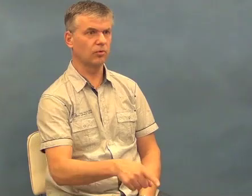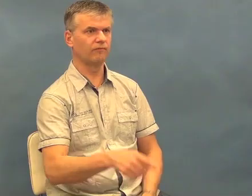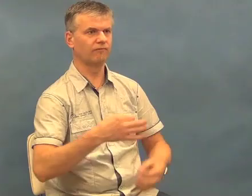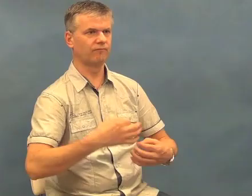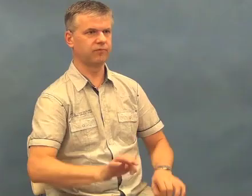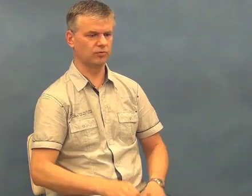Wolno.